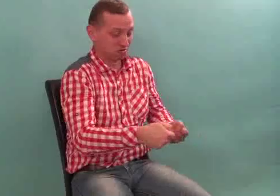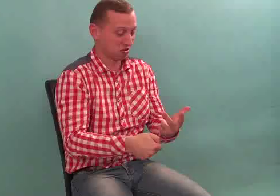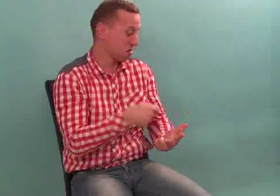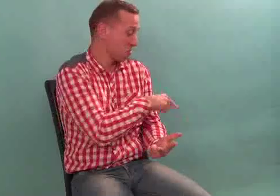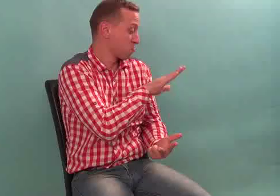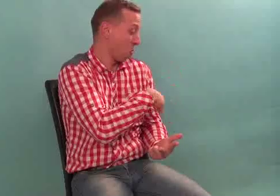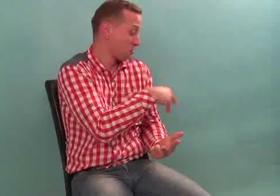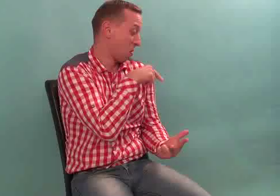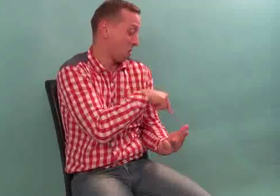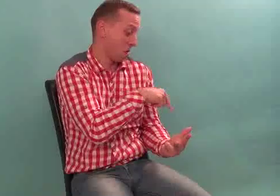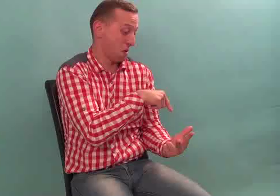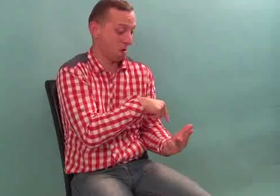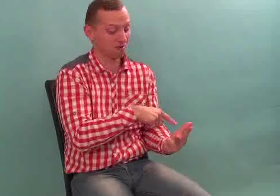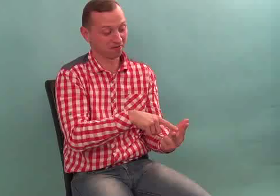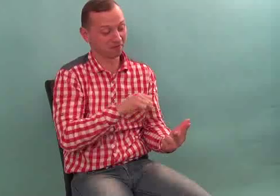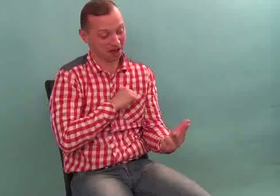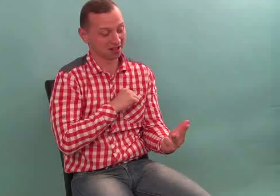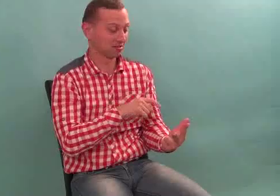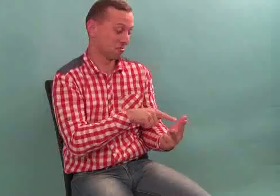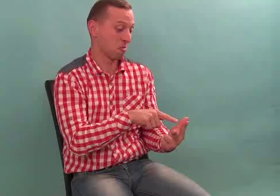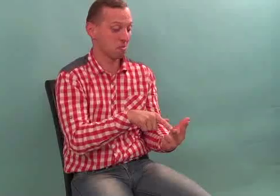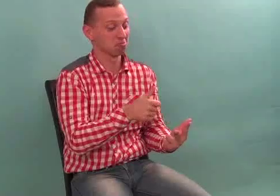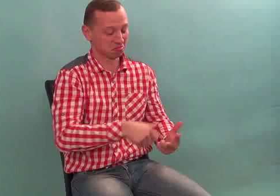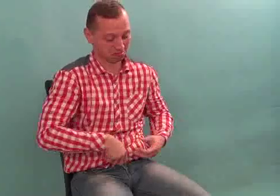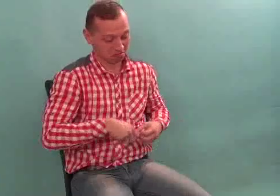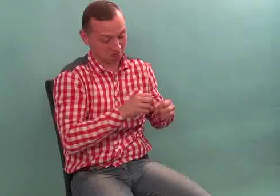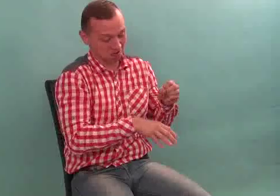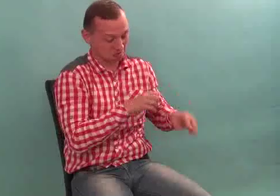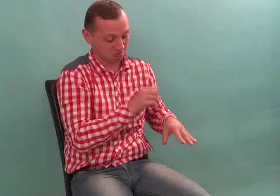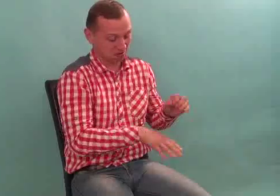W pierwszym pojemniku było pusto, w drugim też, a w trzecim było trochę, więc tam dołożył owoce.